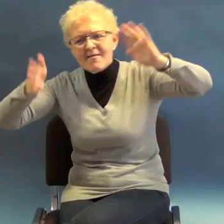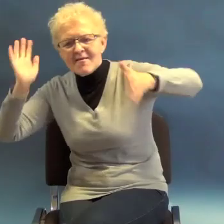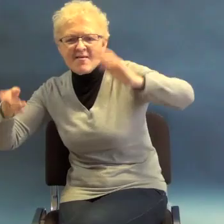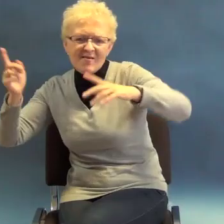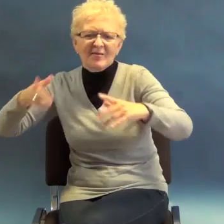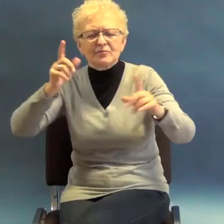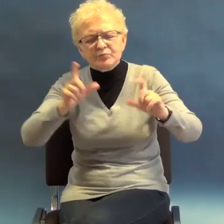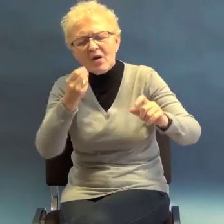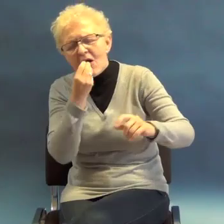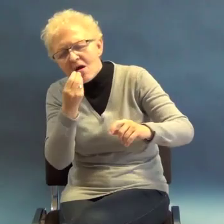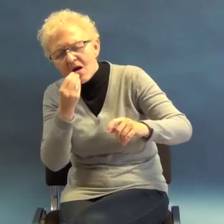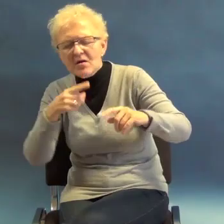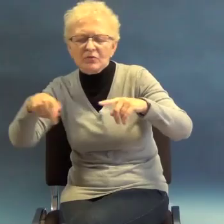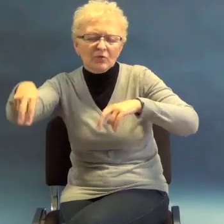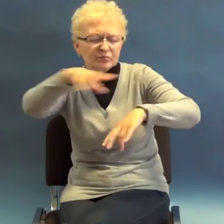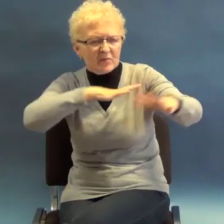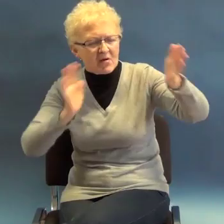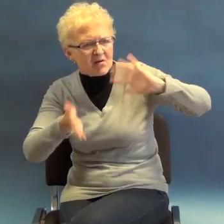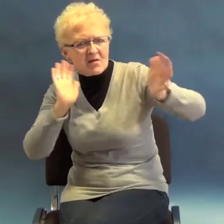Była impreza, jedli, migali sobie.